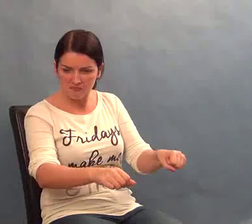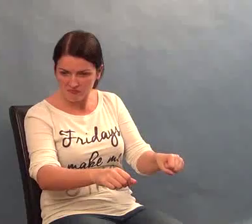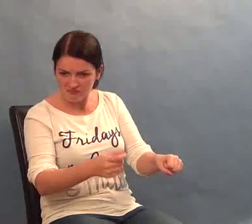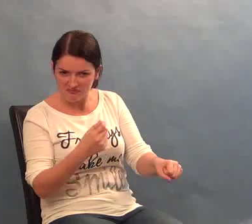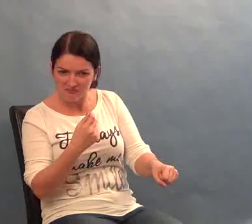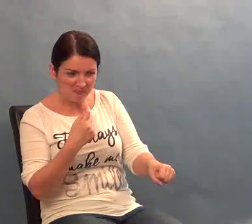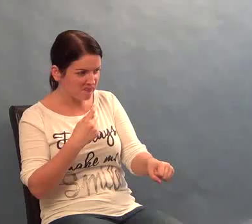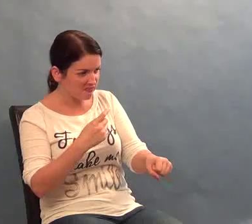Zatrzymuje się i przygląda się koszom.